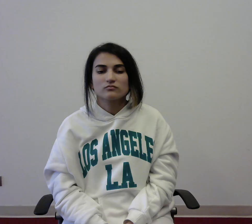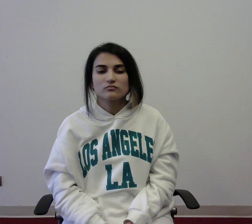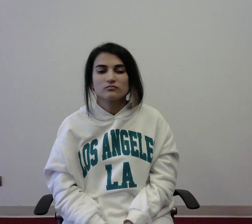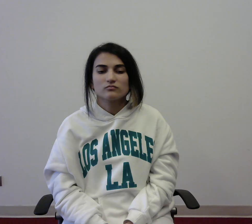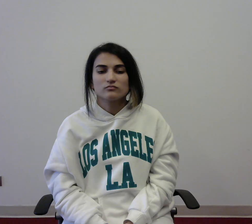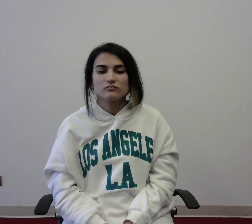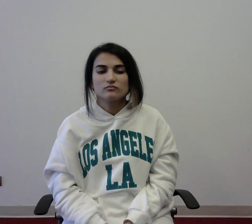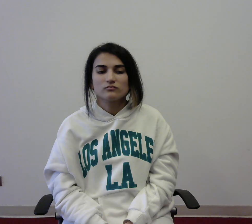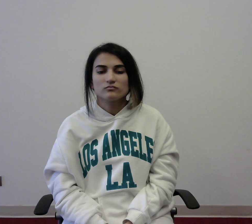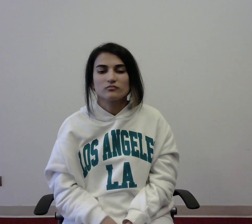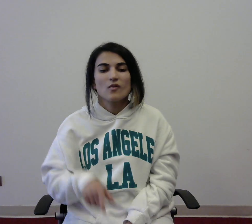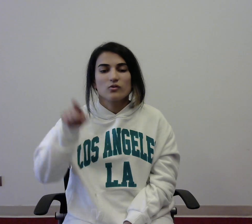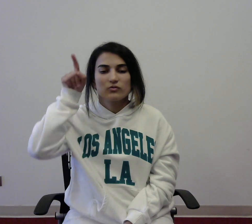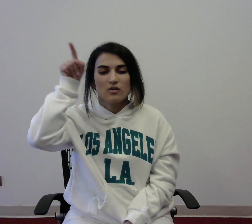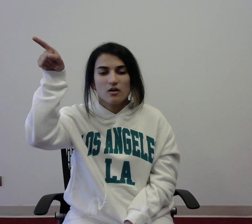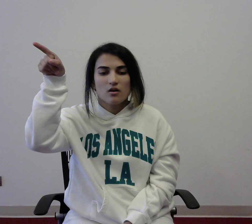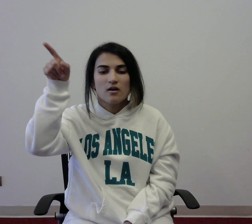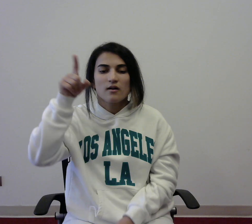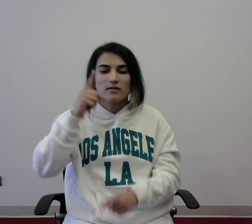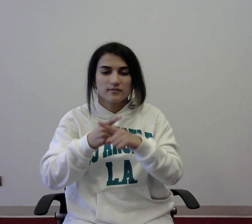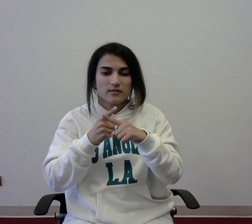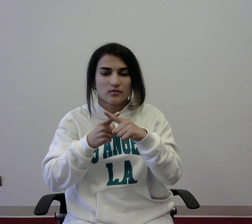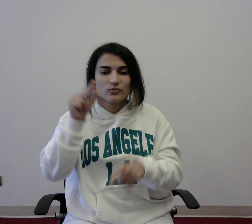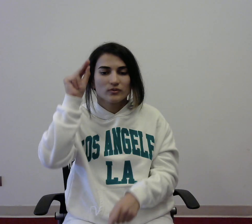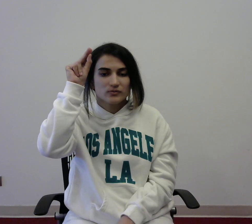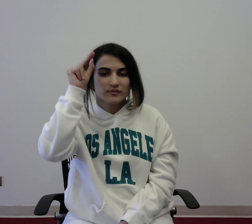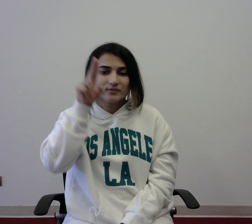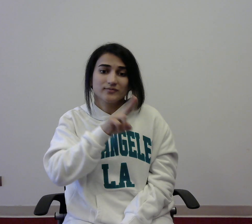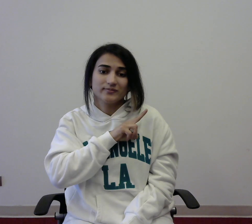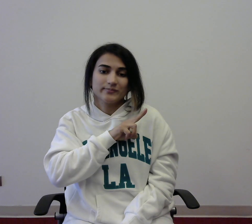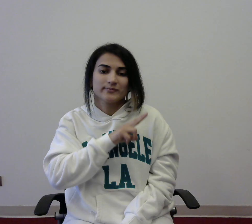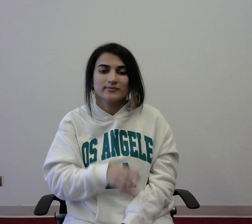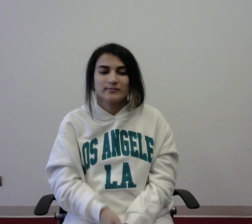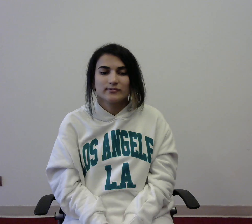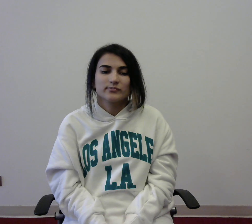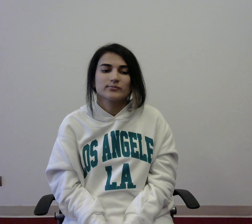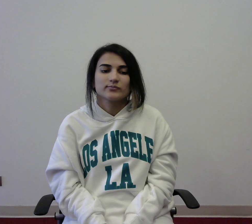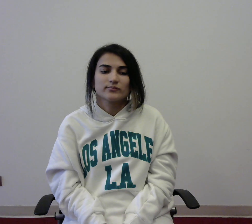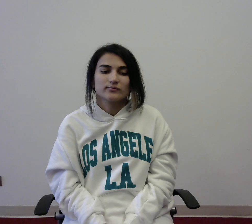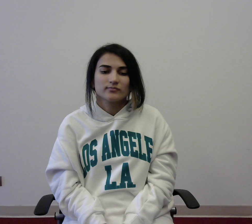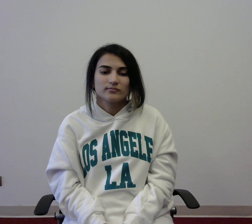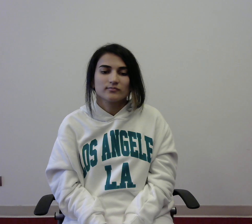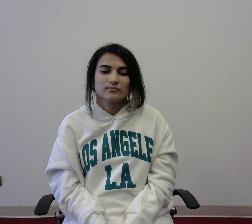O riyazi dərsləri sevir